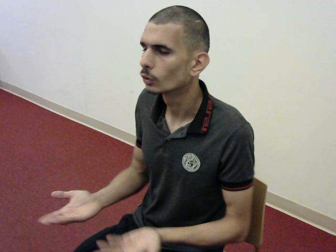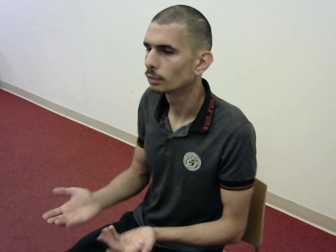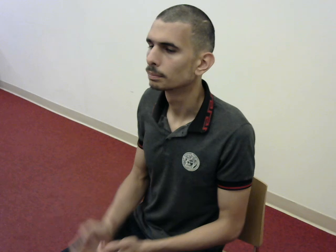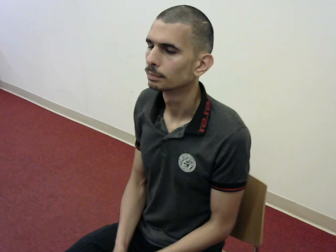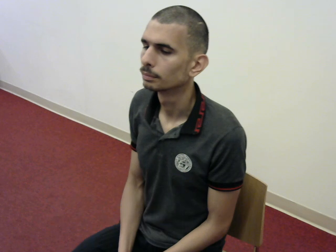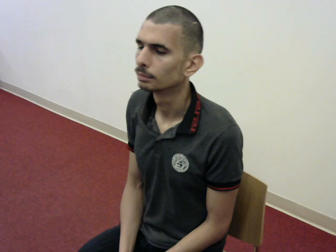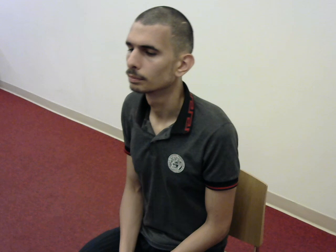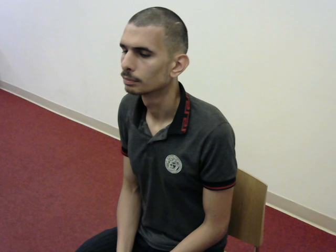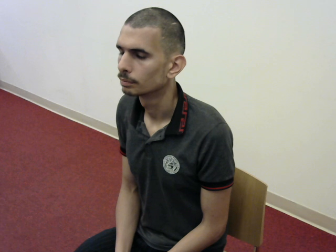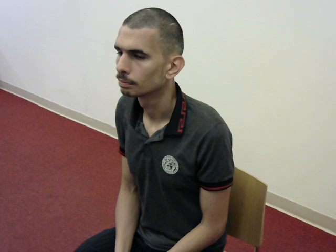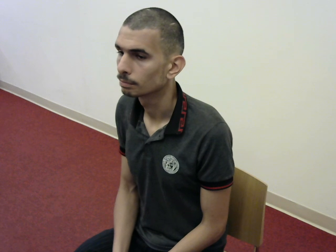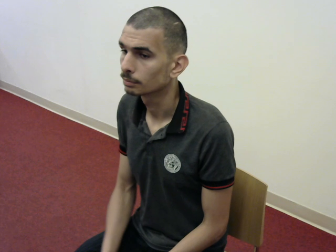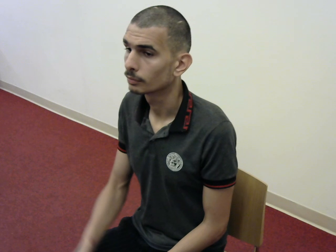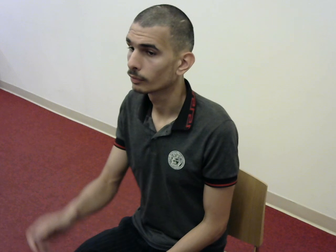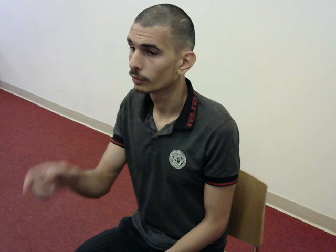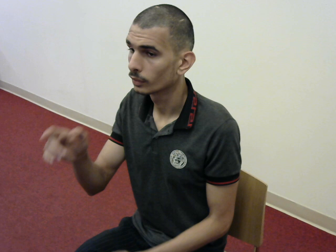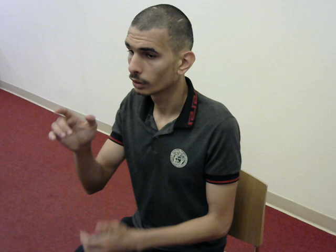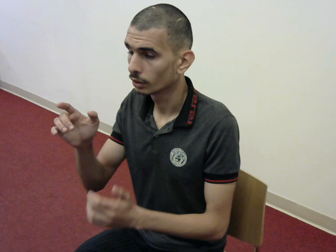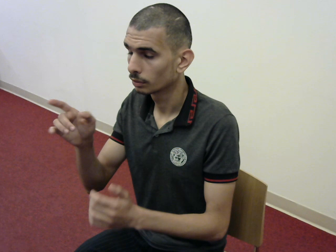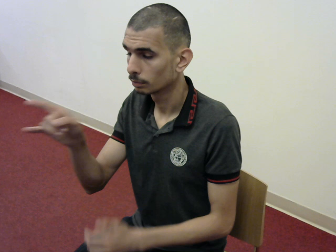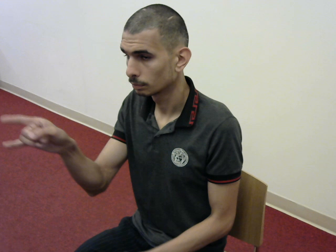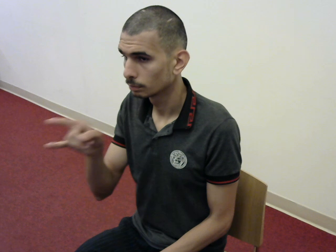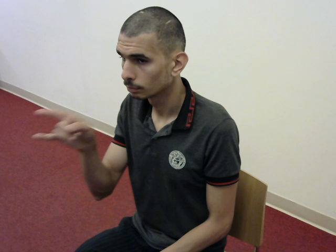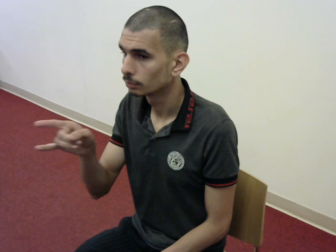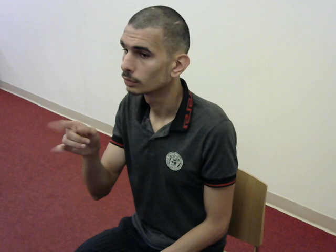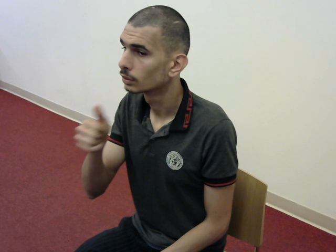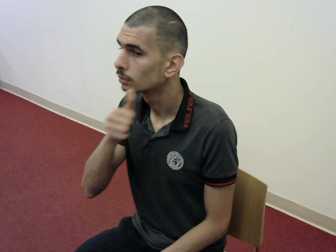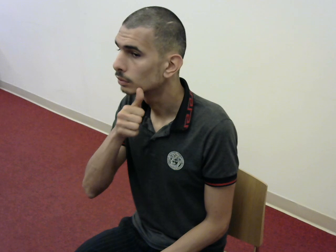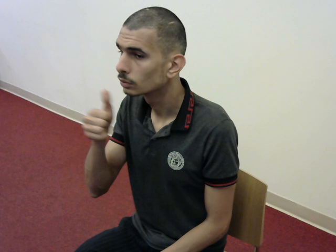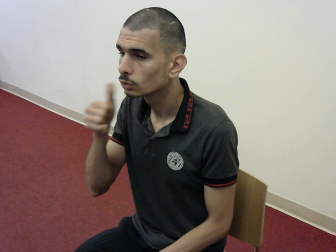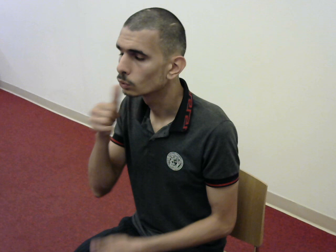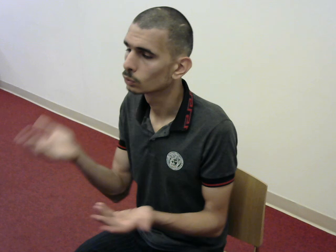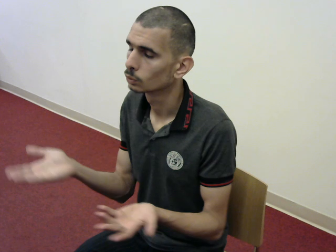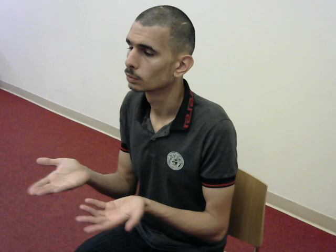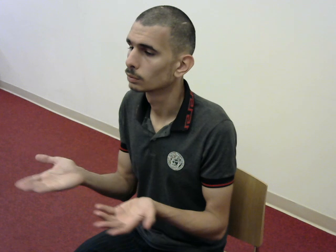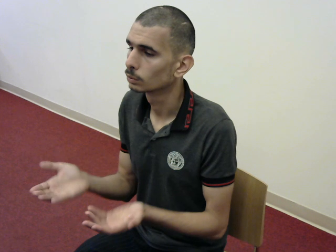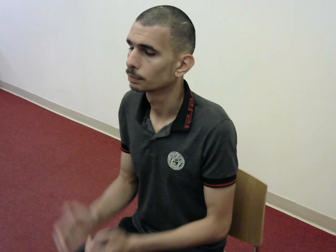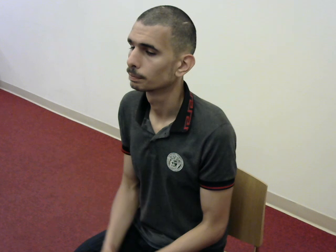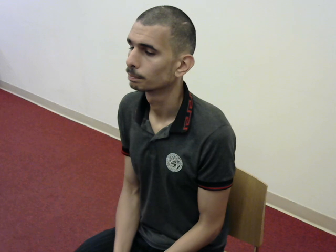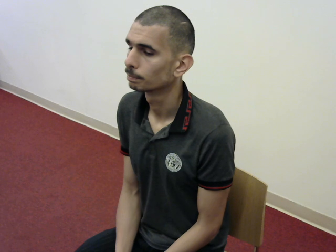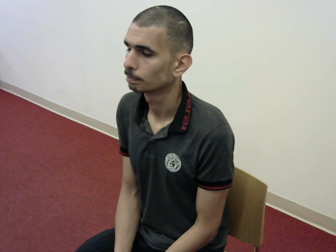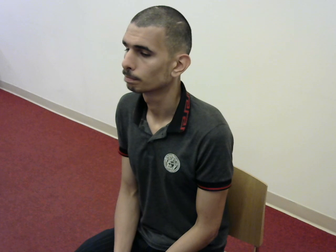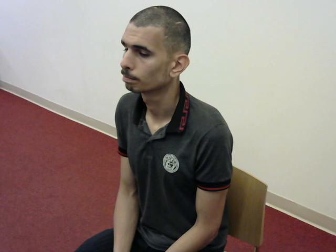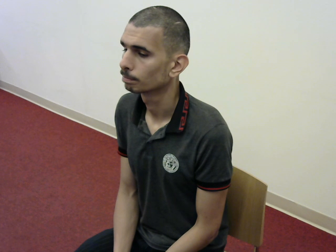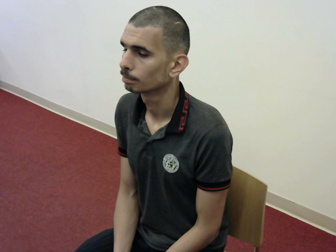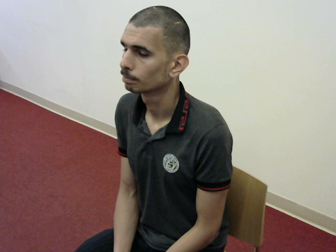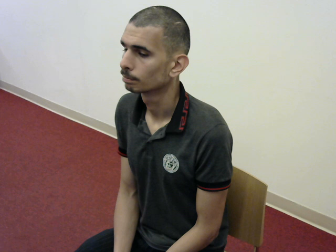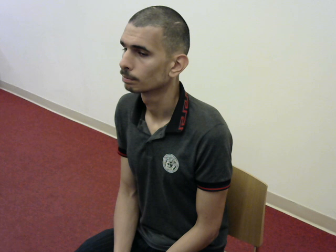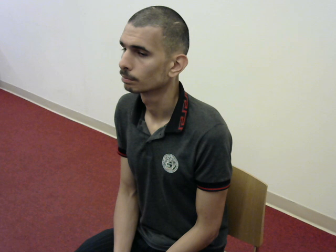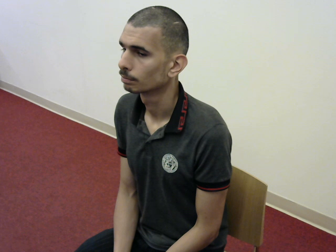WiFi-ın parolu nədir?